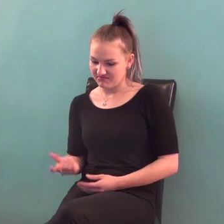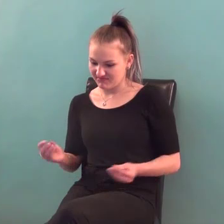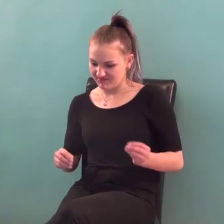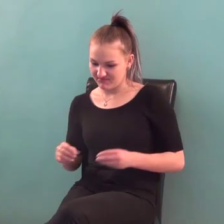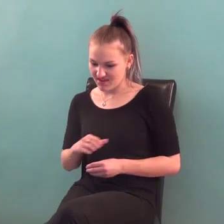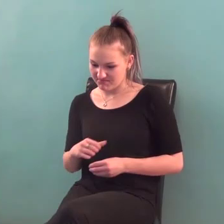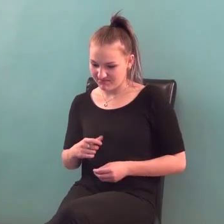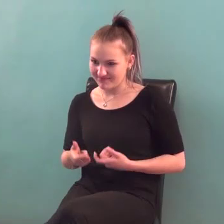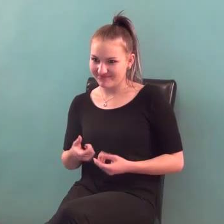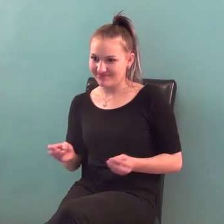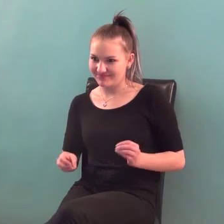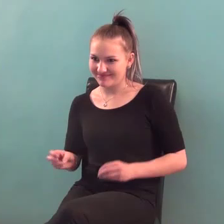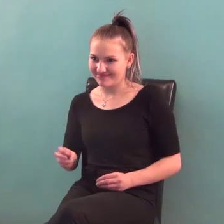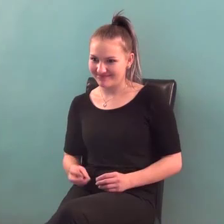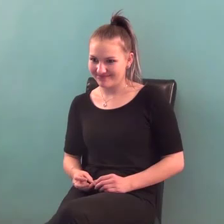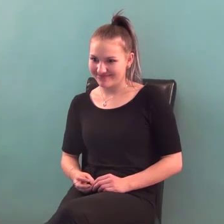Fotomontaż, zrobione samemu?